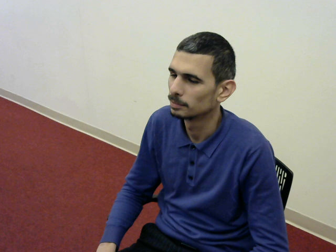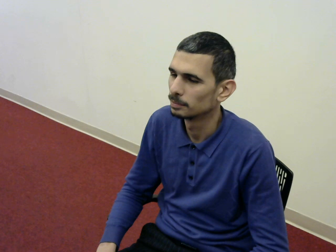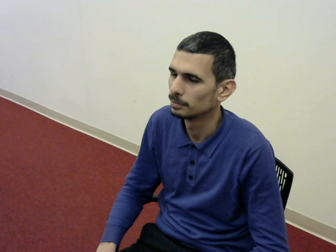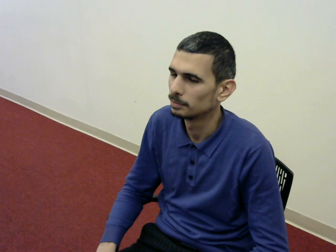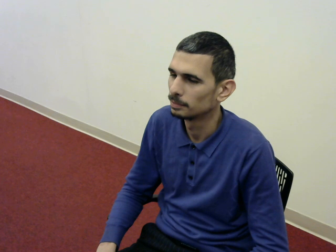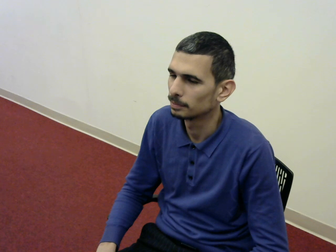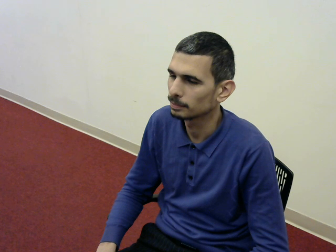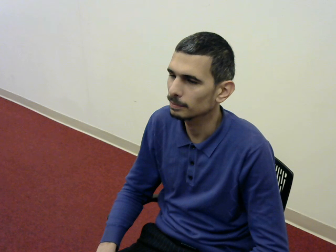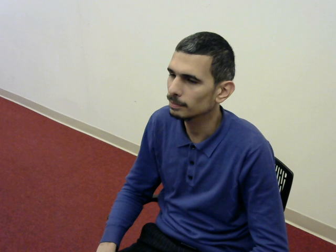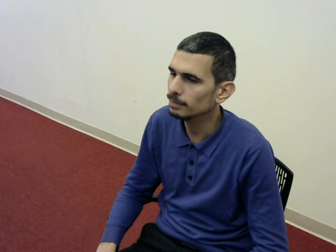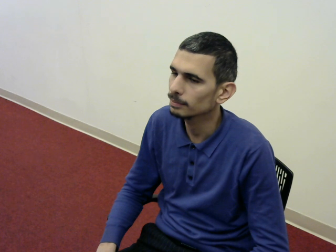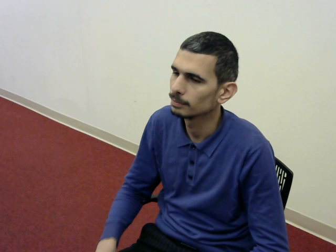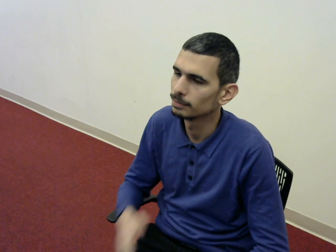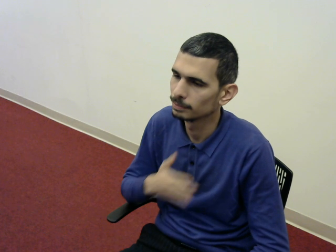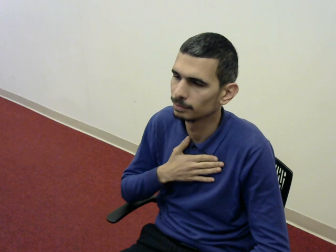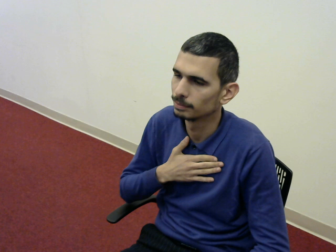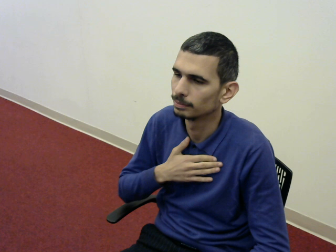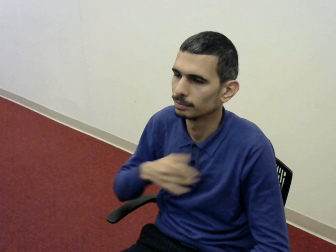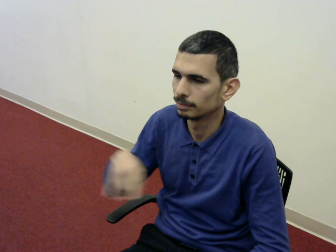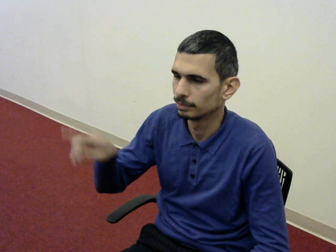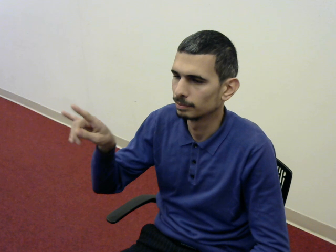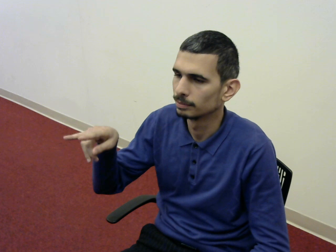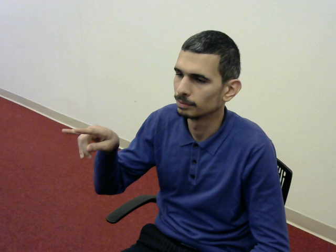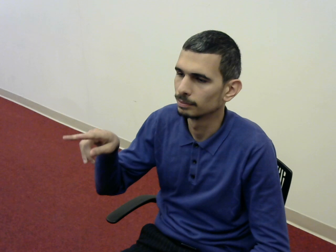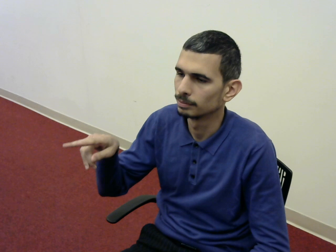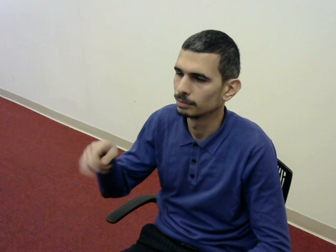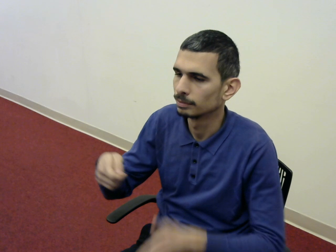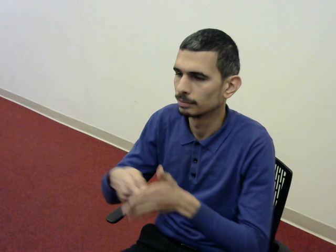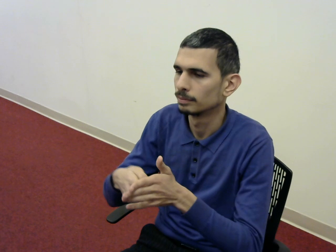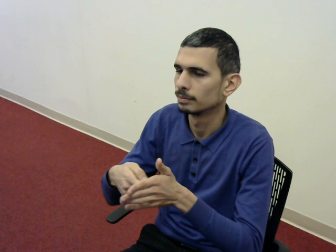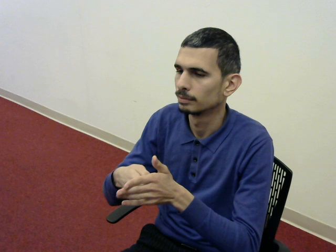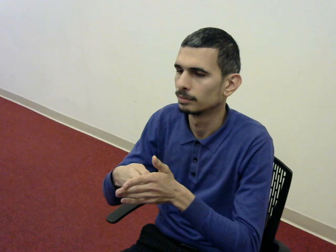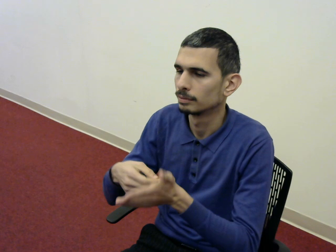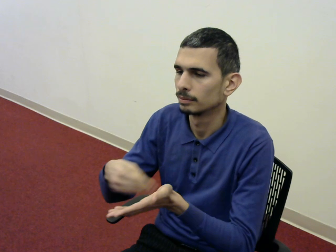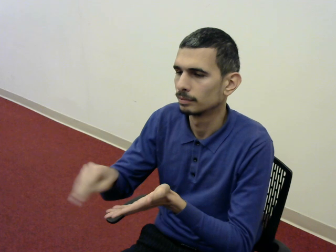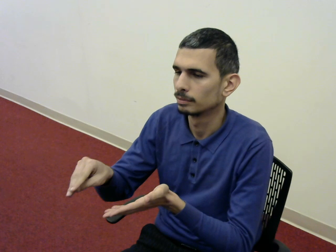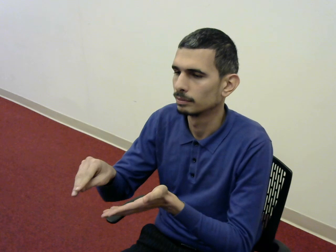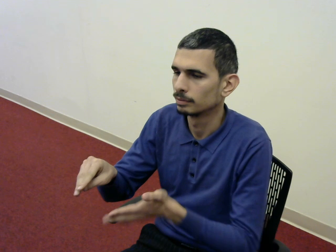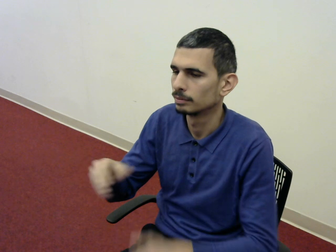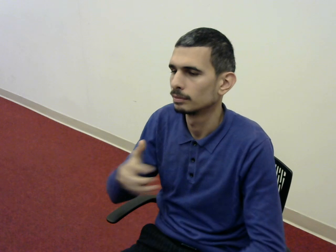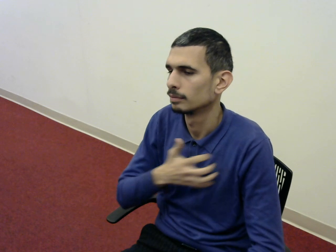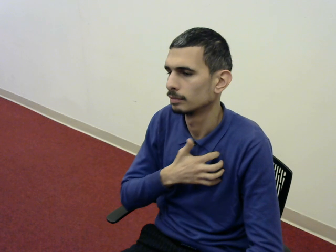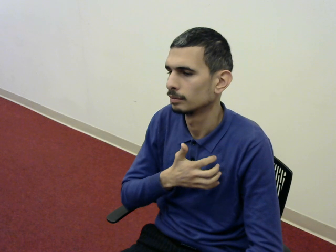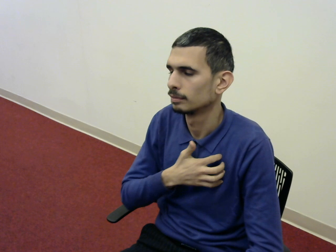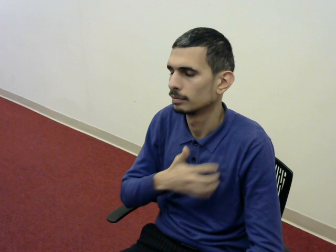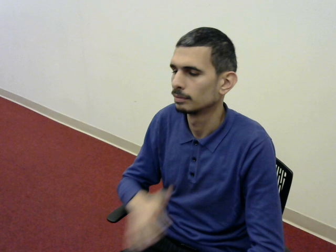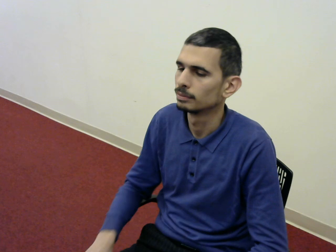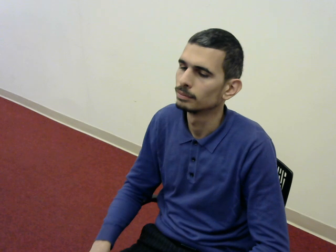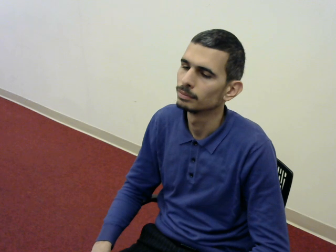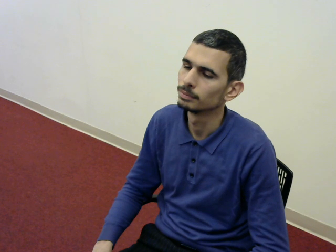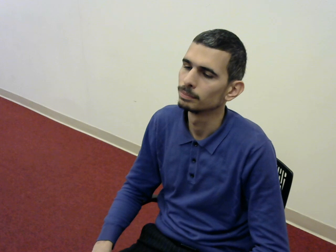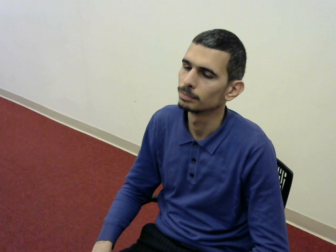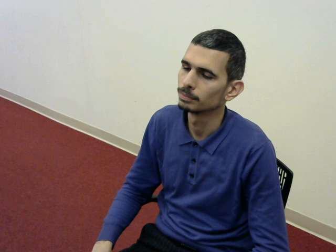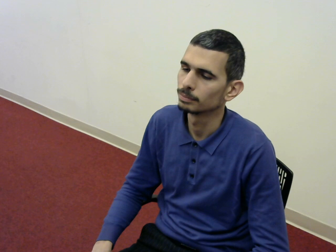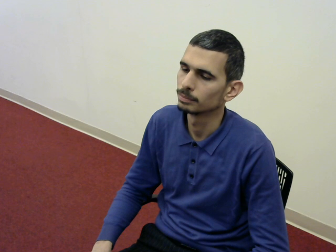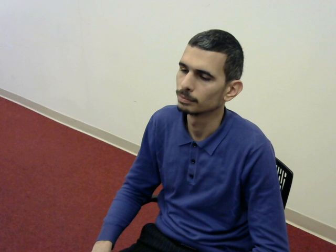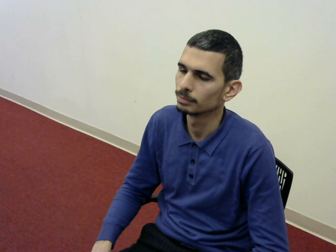Mən təyyarə bileti almaq istəyirəm